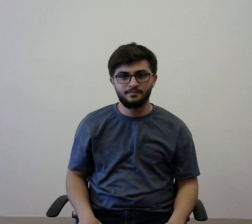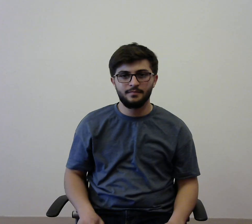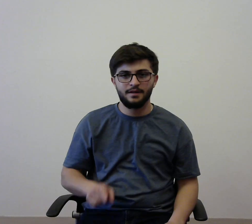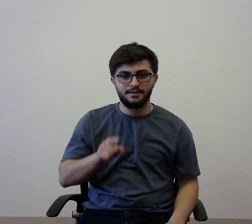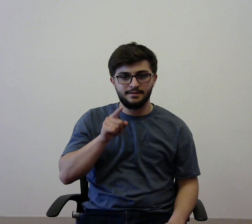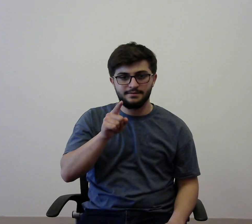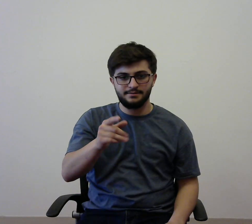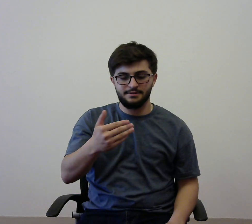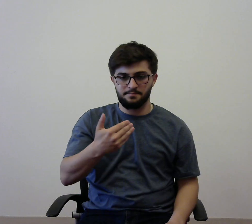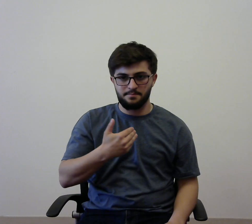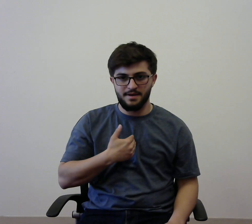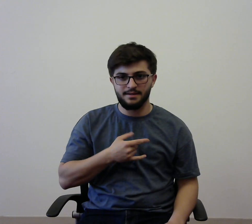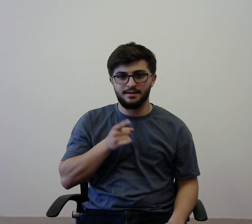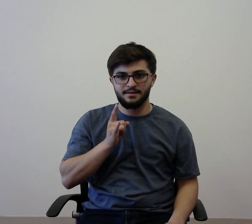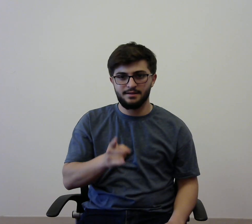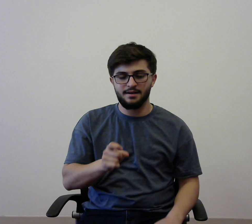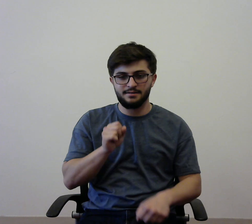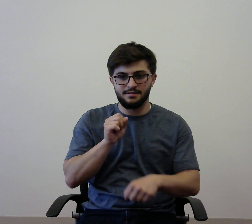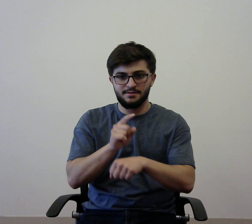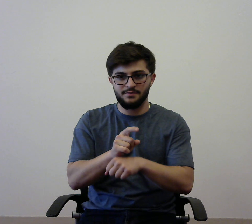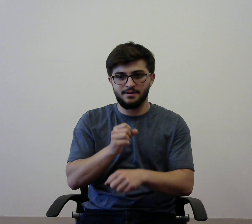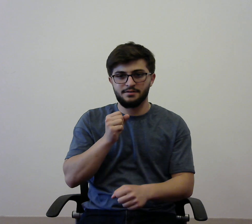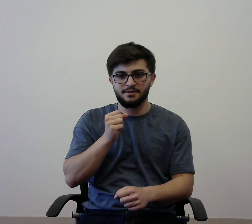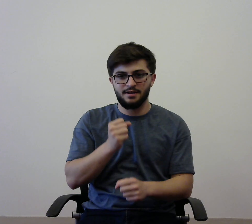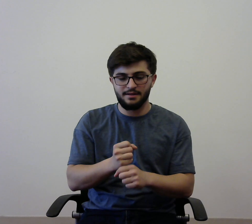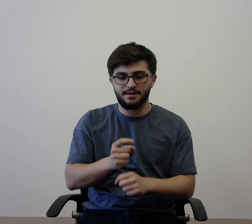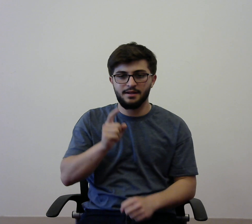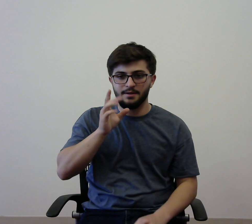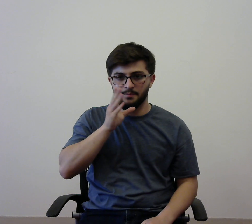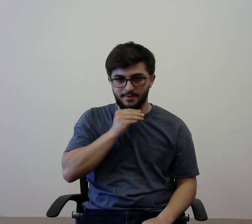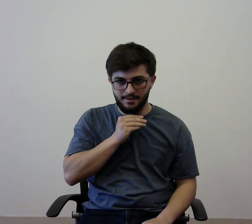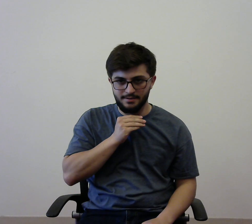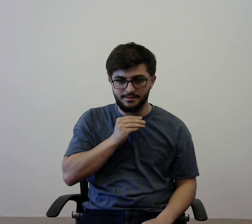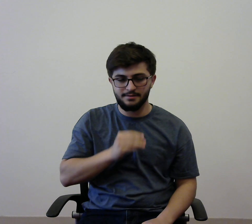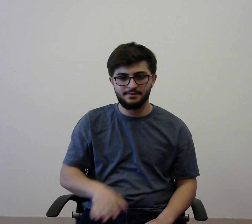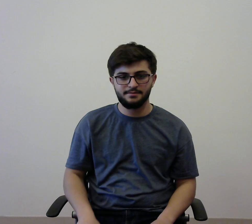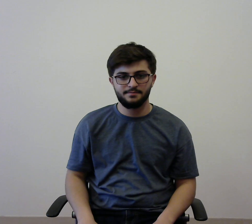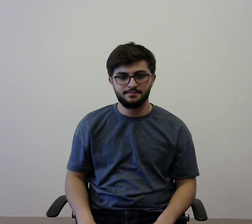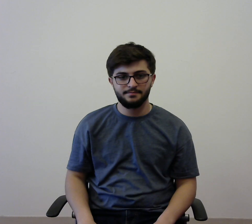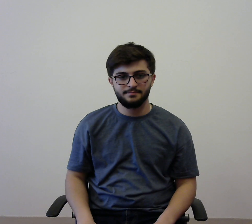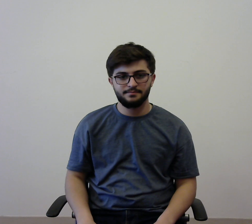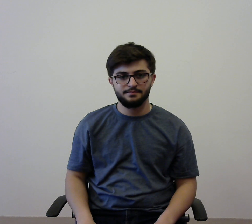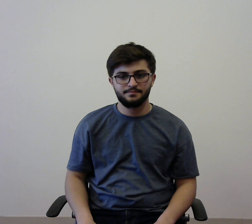Siz mənə taksi sifariş edə bilərsinizmi?